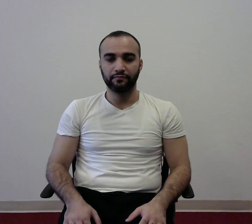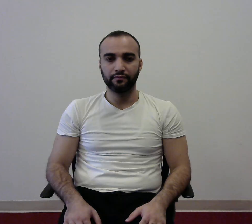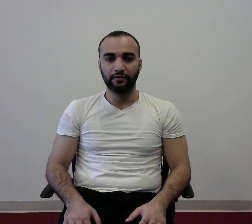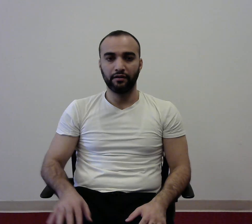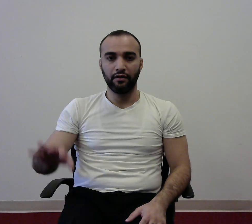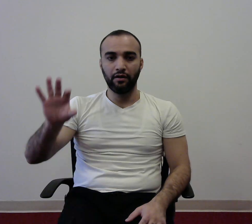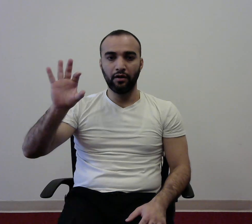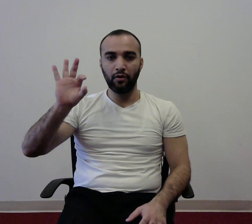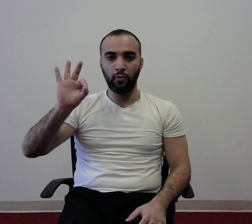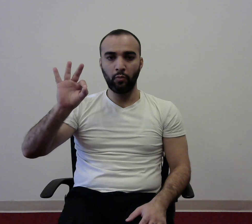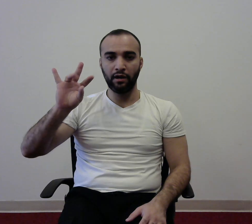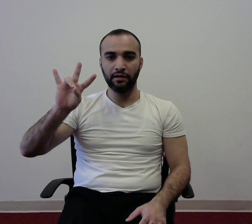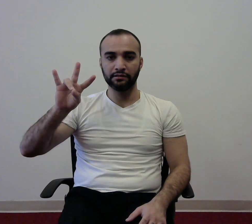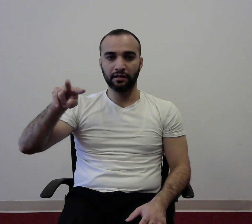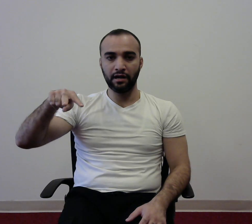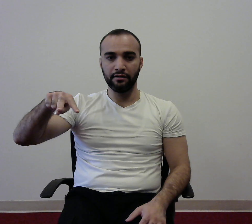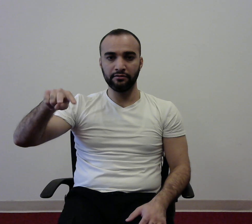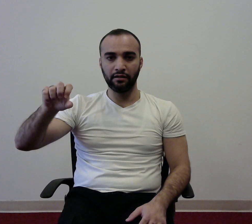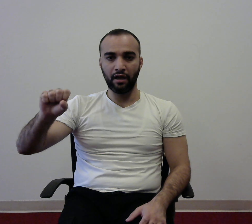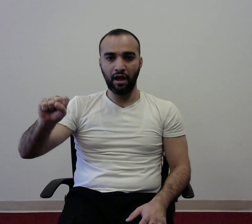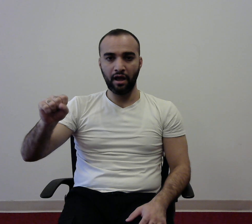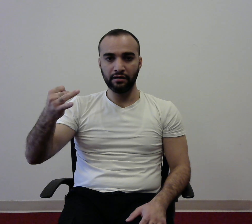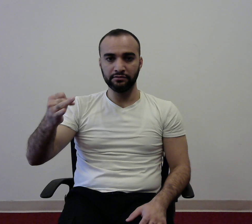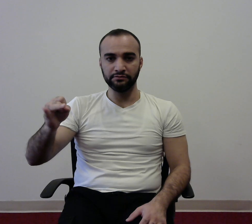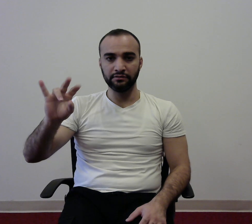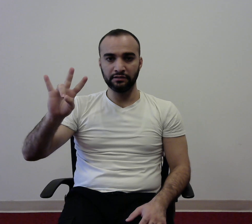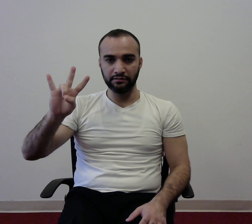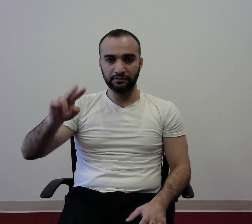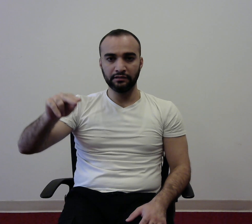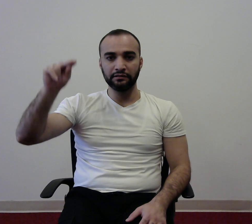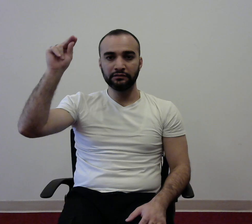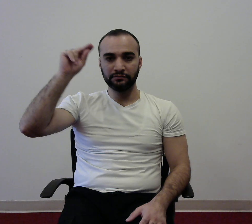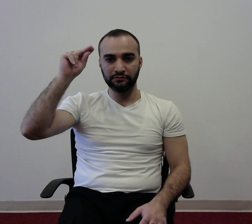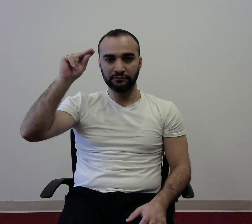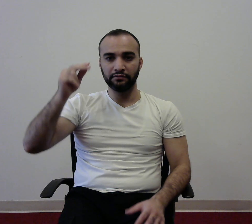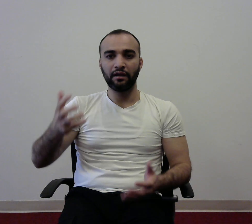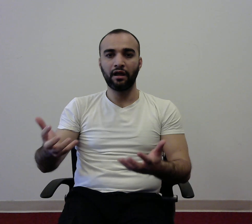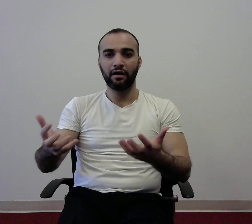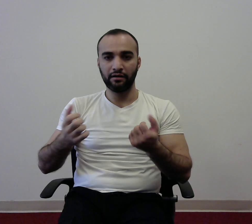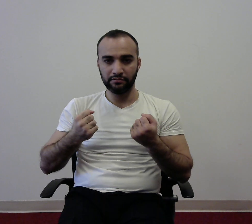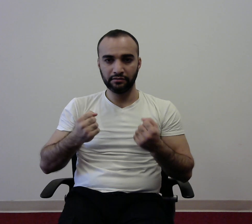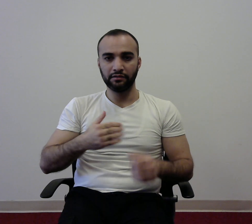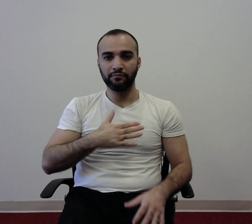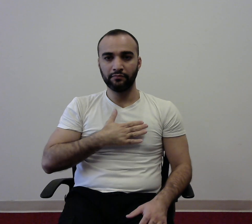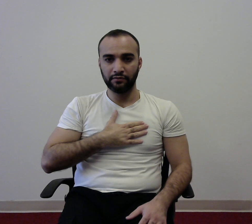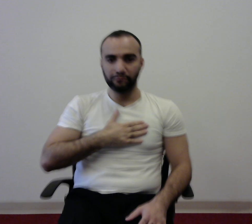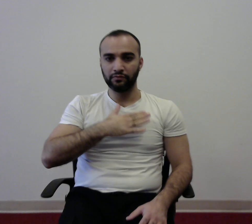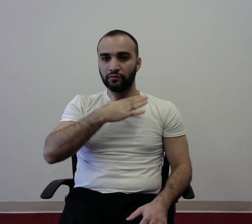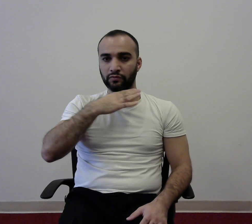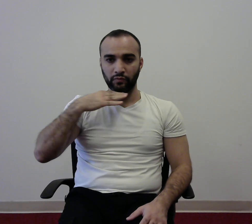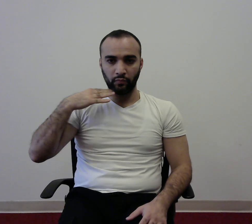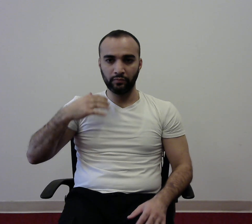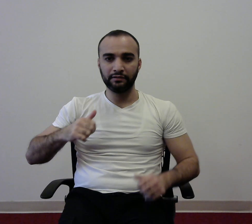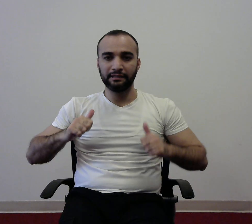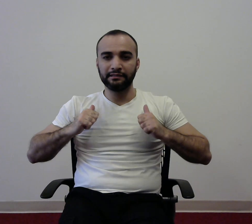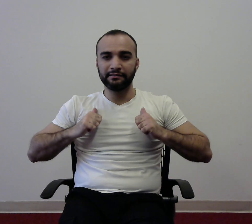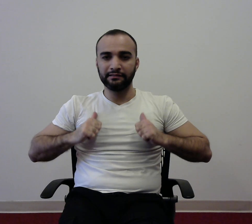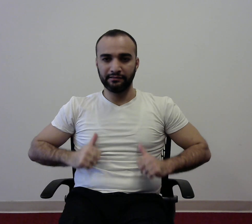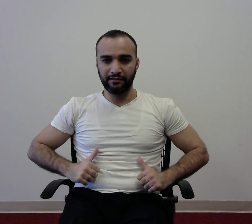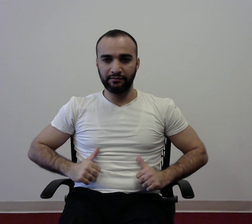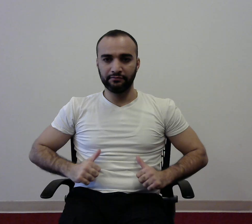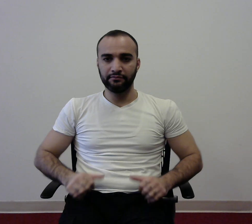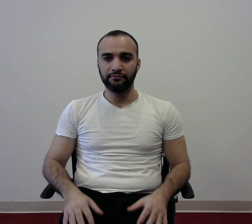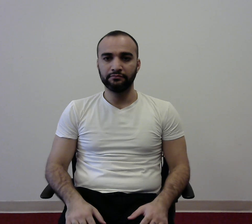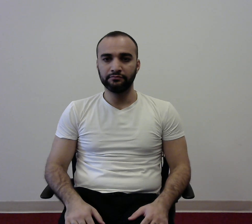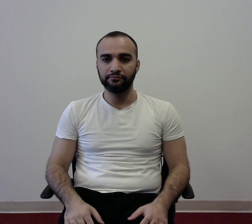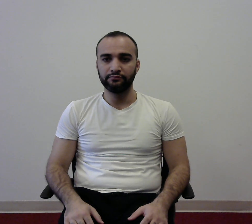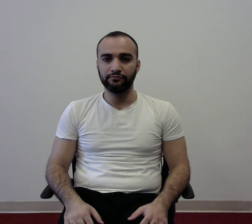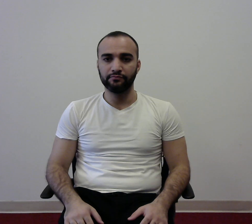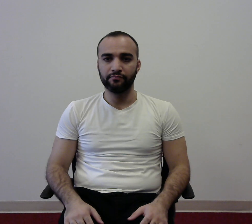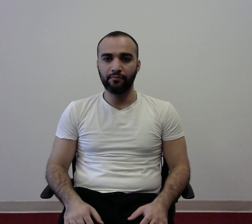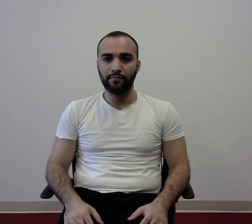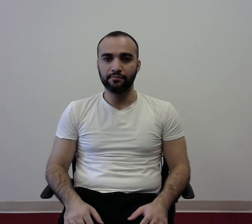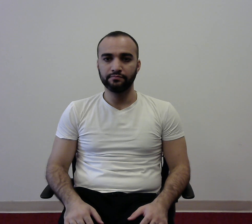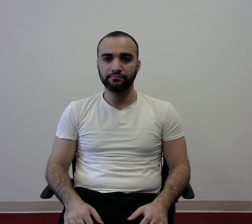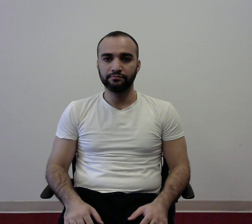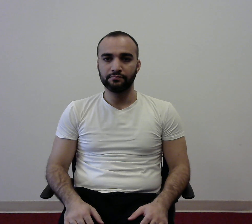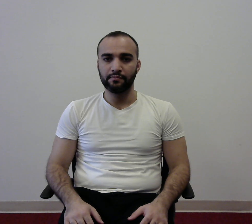Onlayn təhsil almaq mənə çox rahatdır